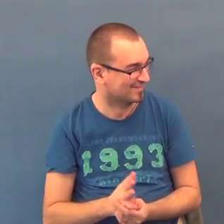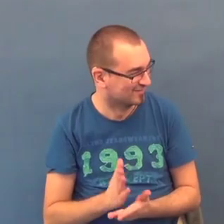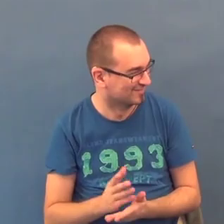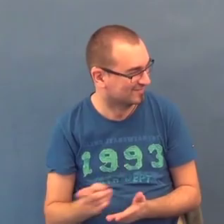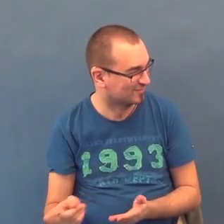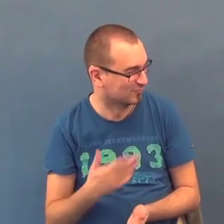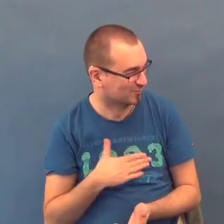To sobota.